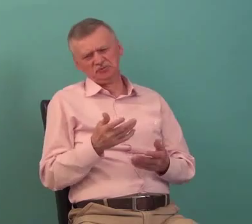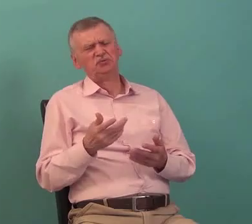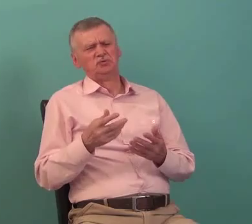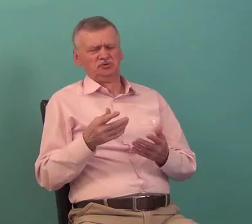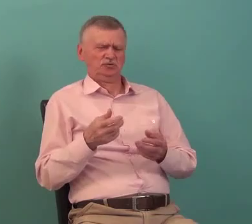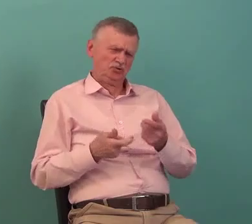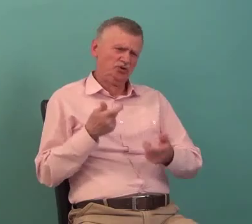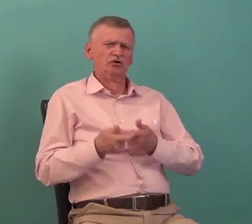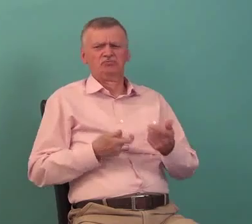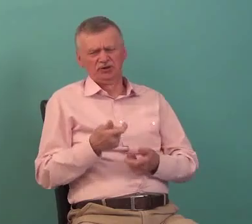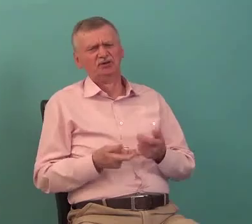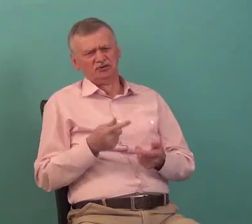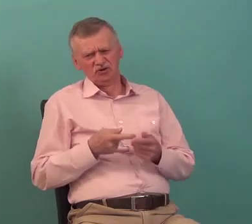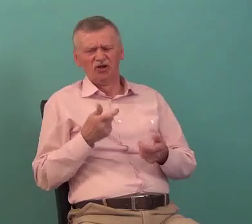Mam robotę.